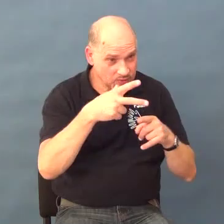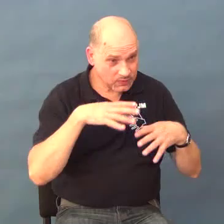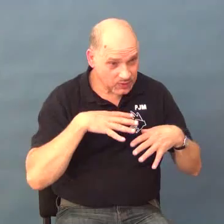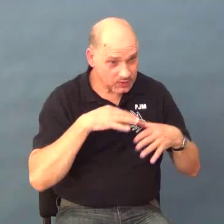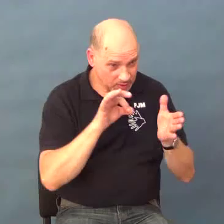Na pewno?